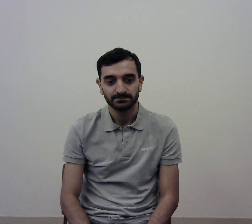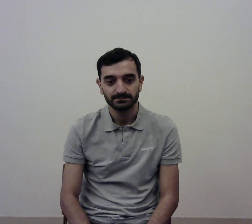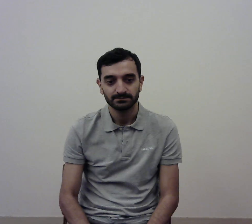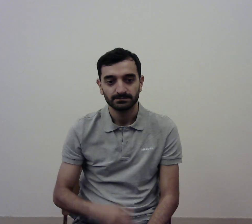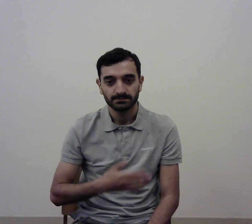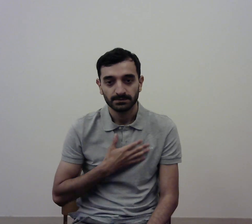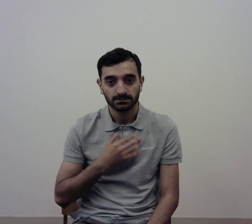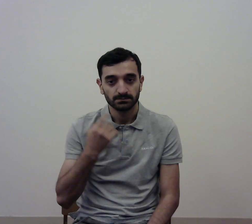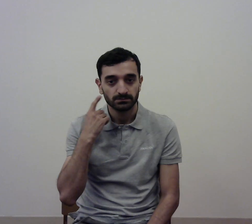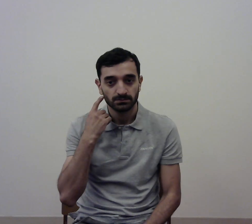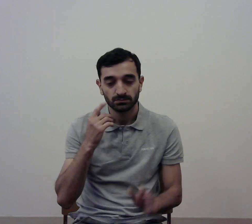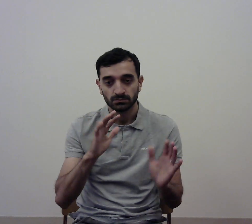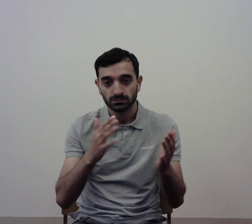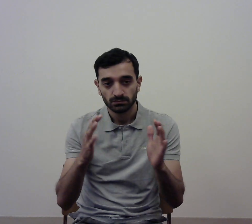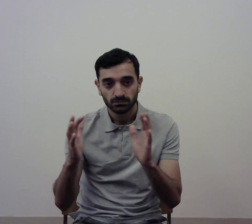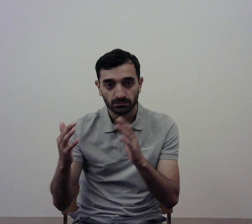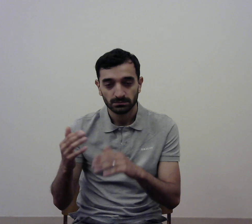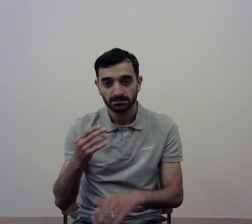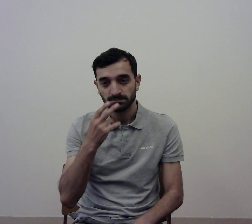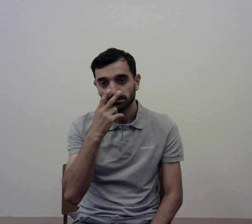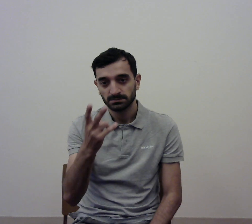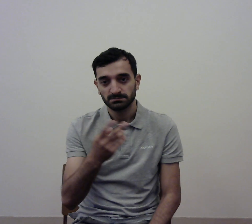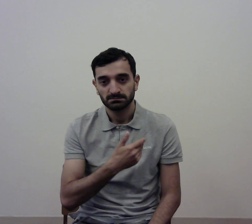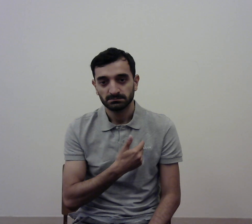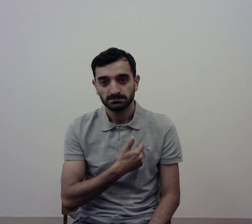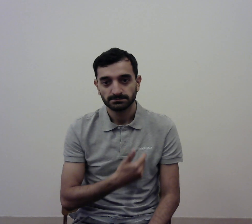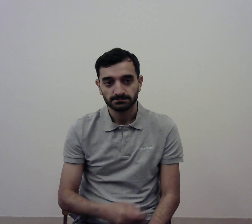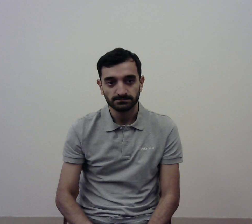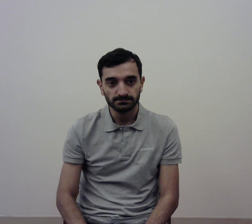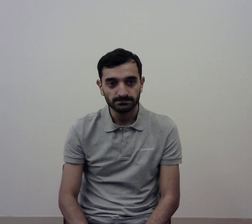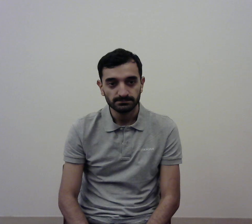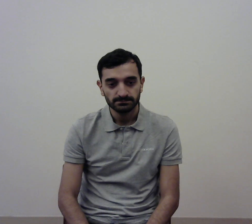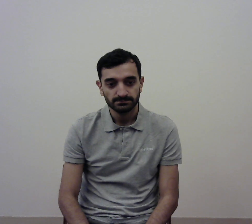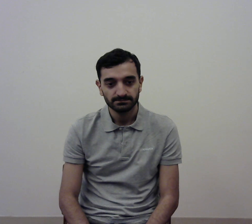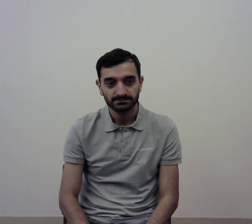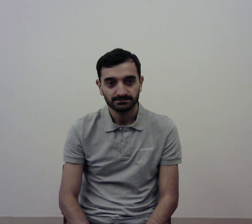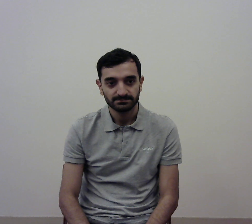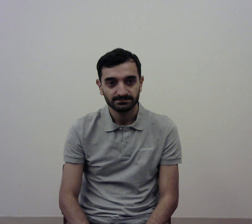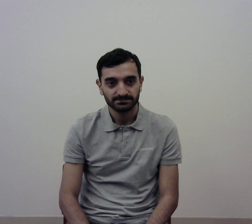Mən xəbərlərə baxmaq istəyirəm